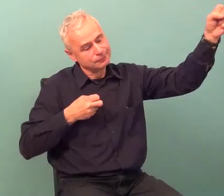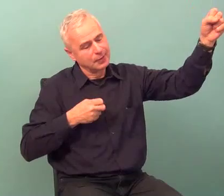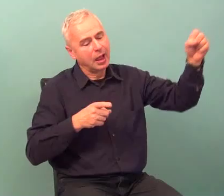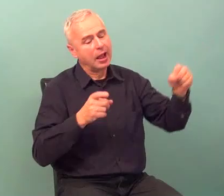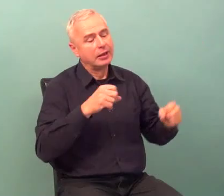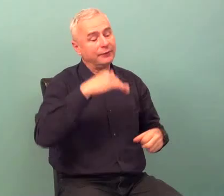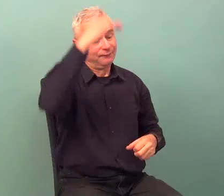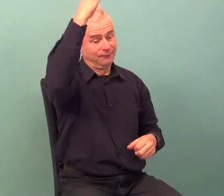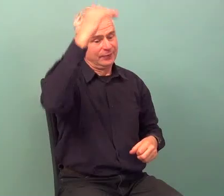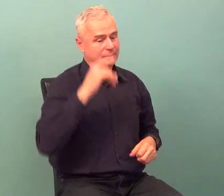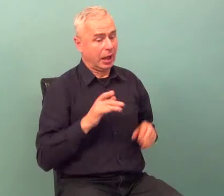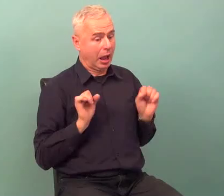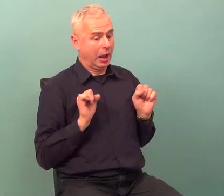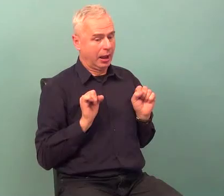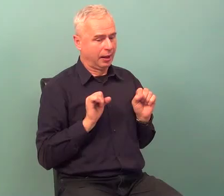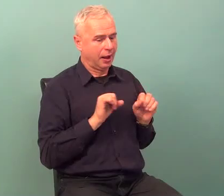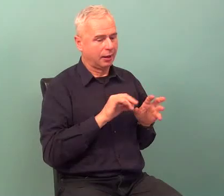A duża myszka boi się.